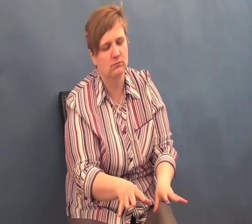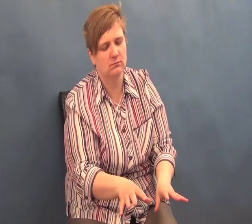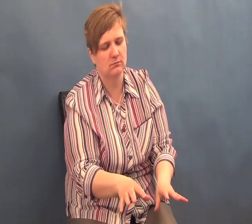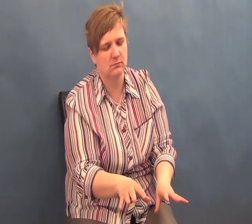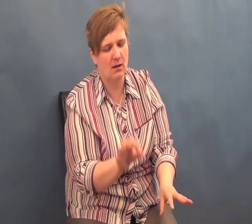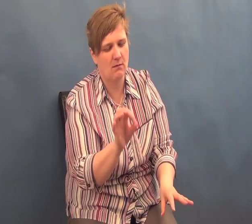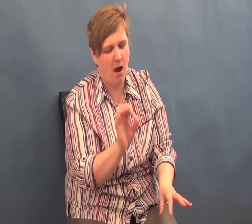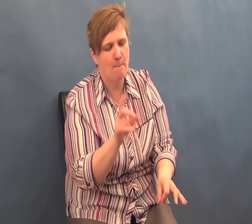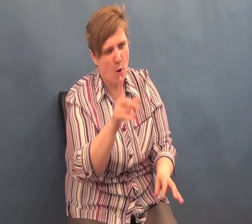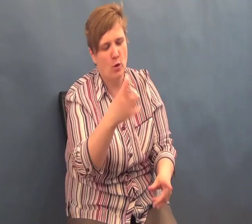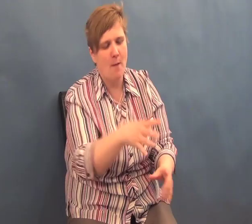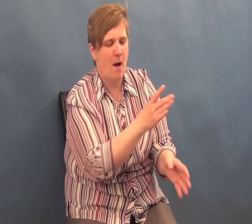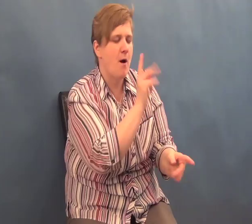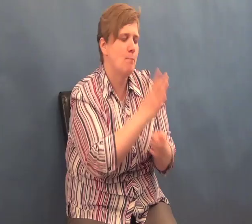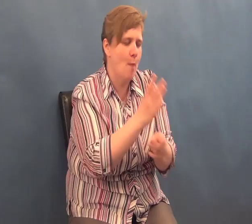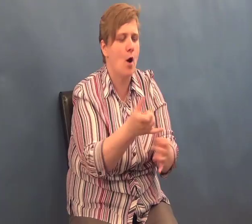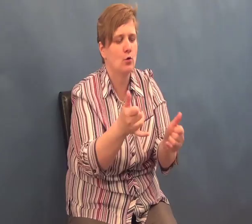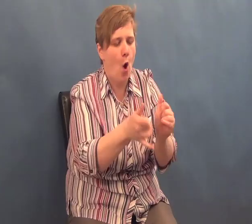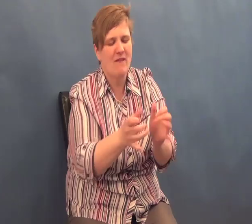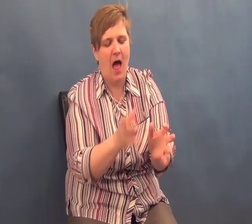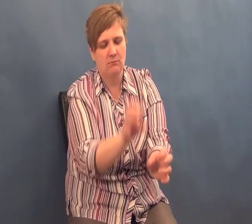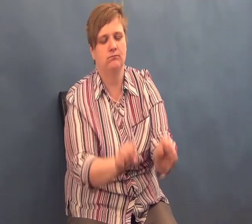Następnie pomagają postawić rower.